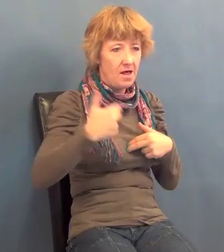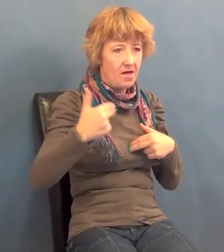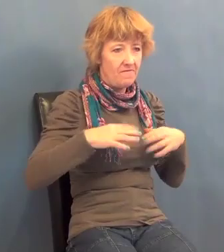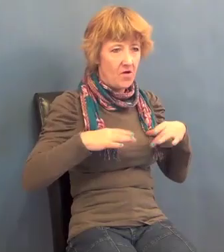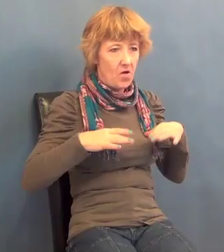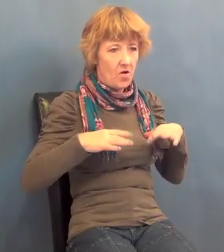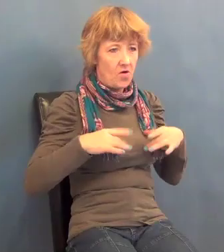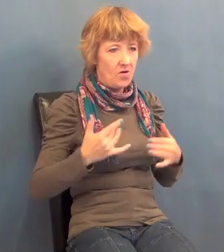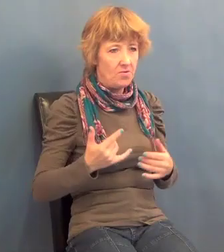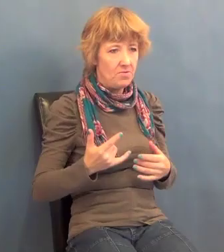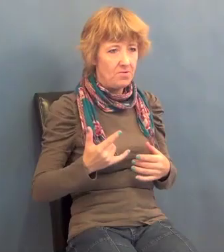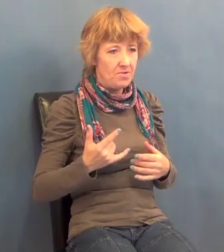Ja w niedzielę mam wolne.